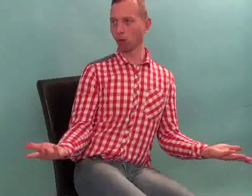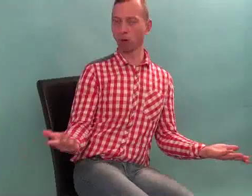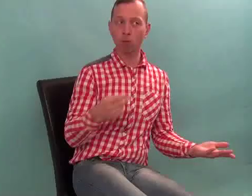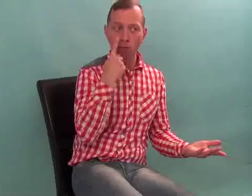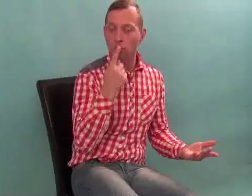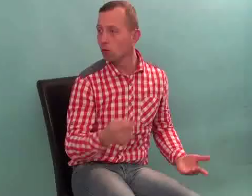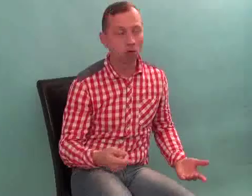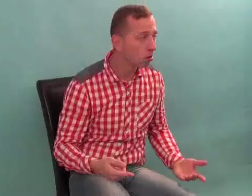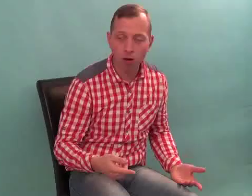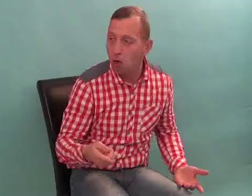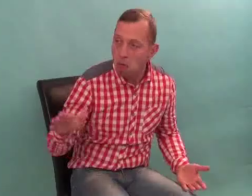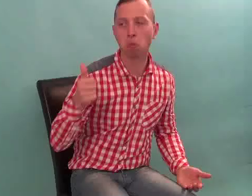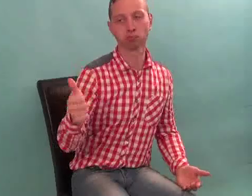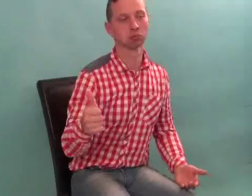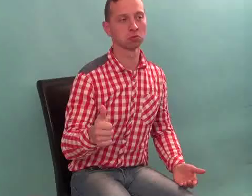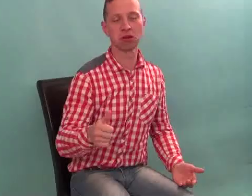Trzeba patrzeć w prawo, w lewo, czy jest w porządku.